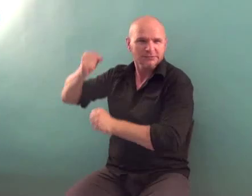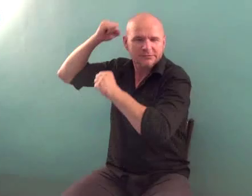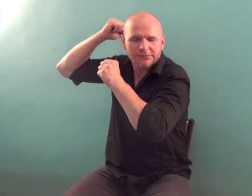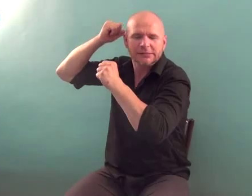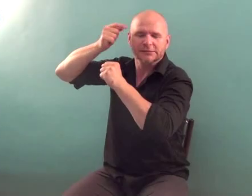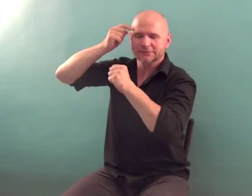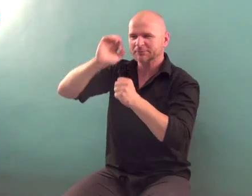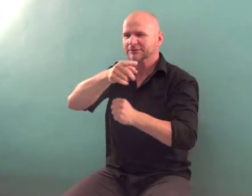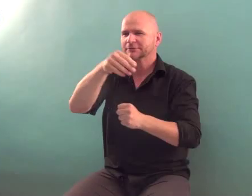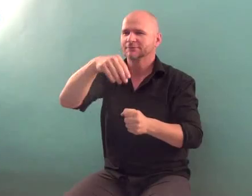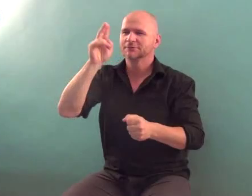Przypominają sobie, że w środku jest Głuchy.